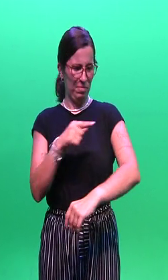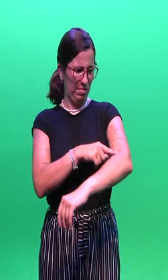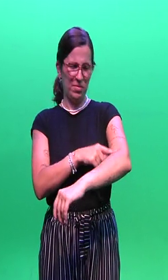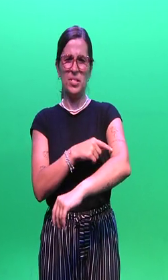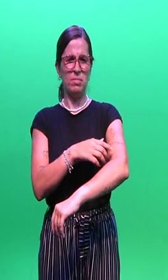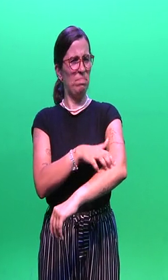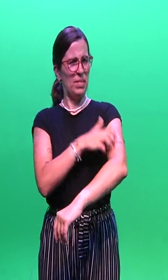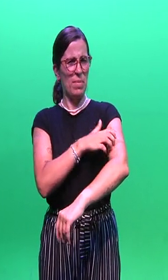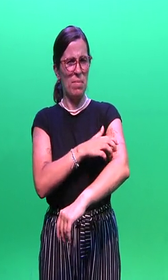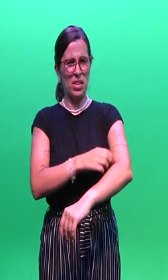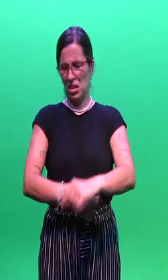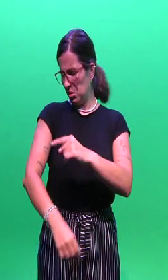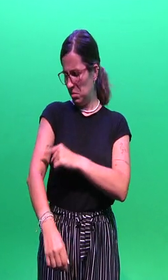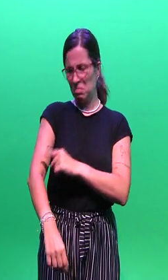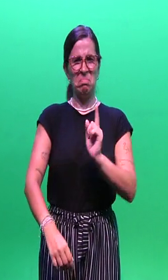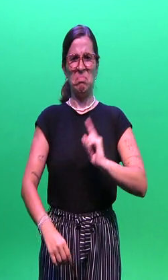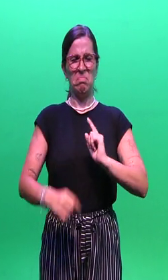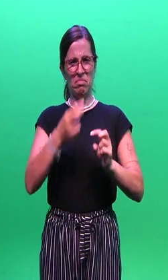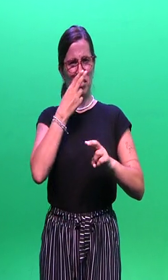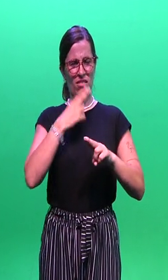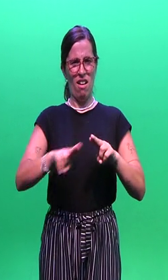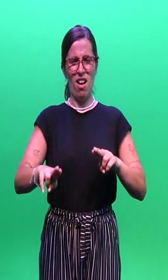El braç esquerre em pica, el dret no, és estrany.